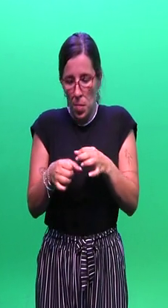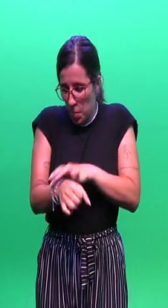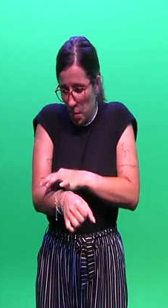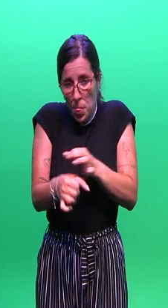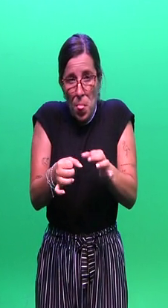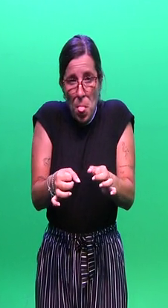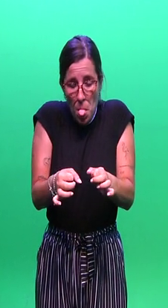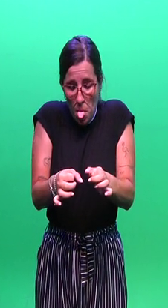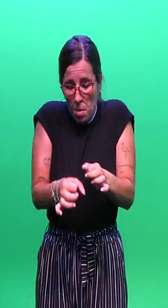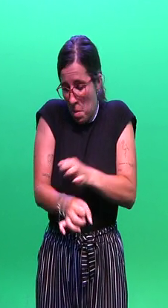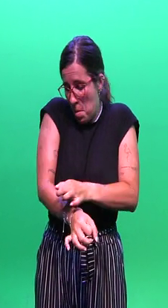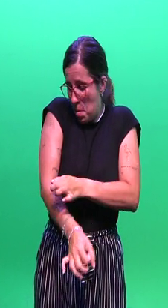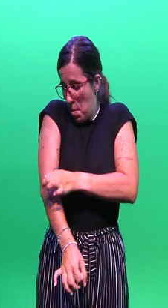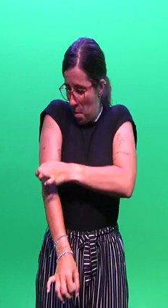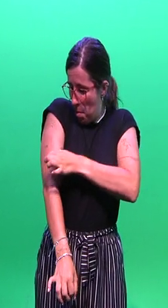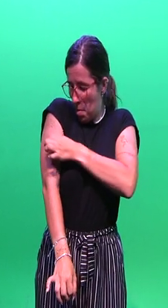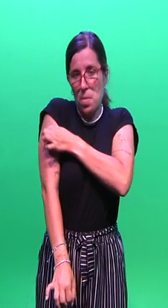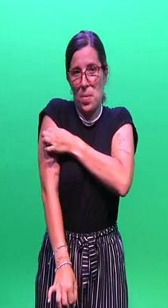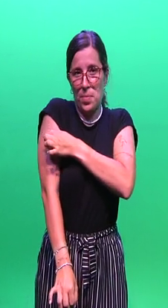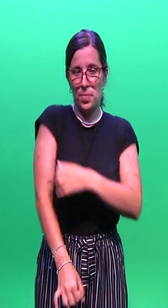Tinc taques petites per tot el braç.